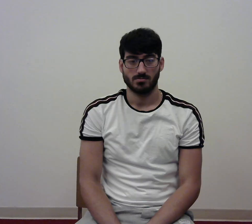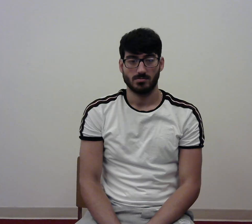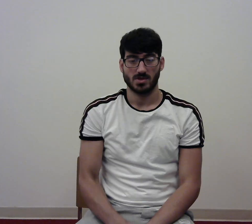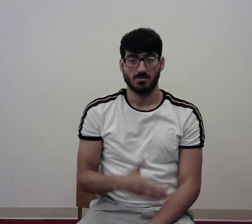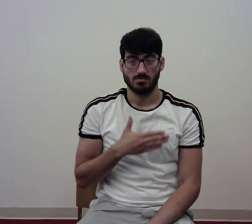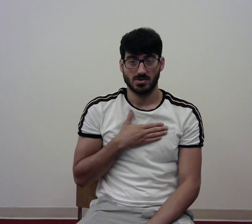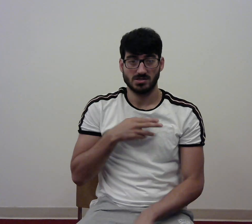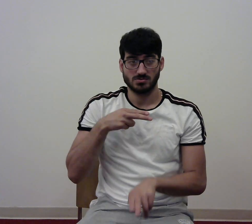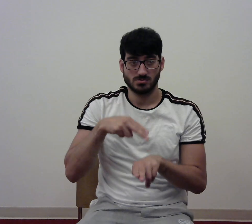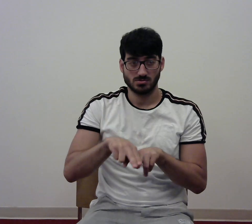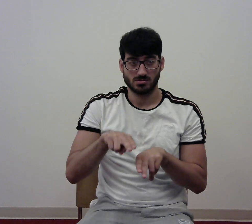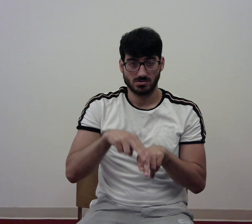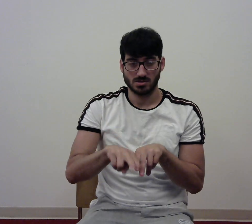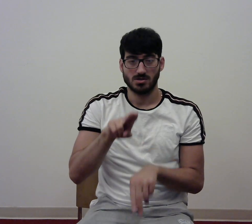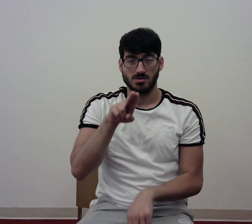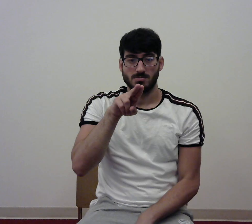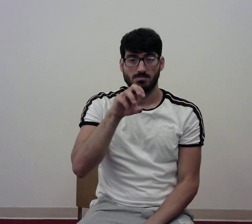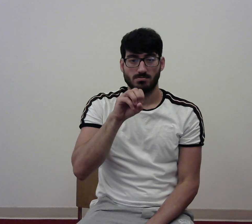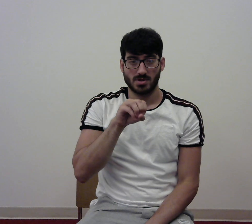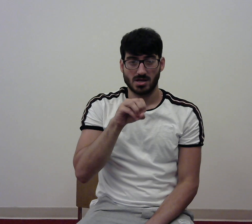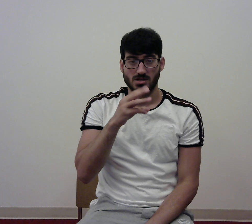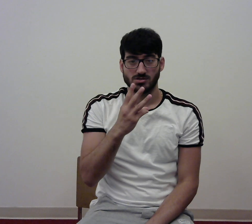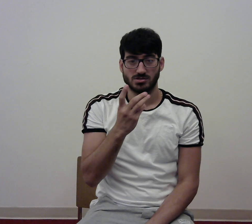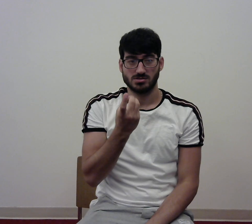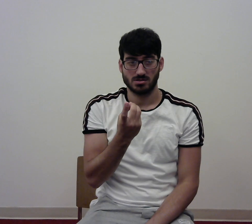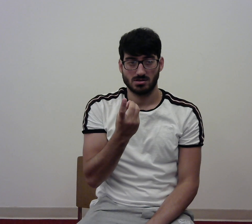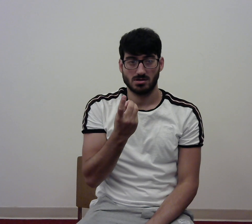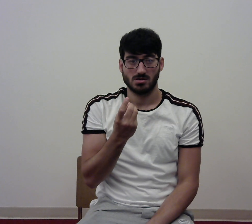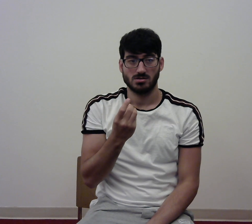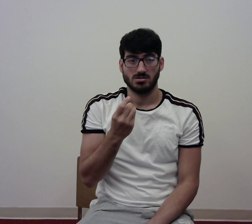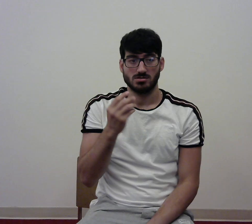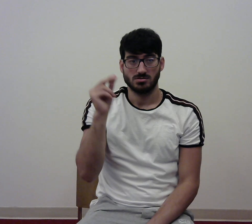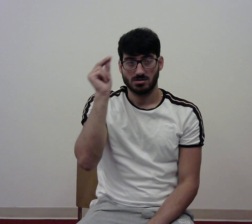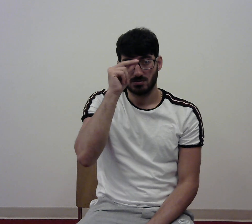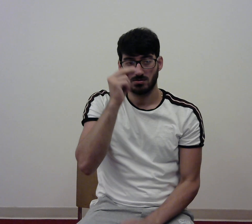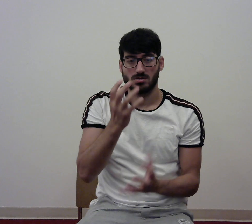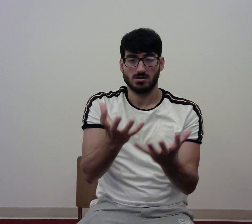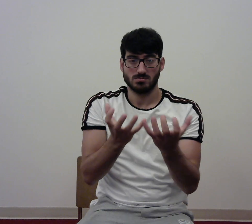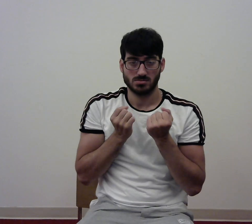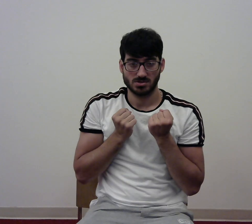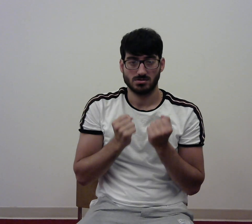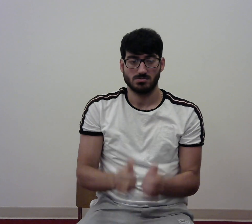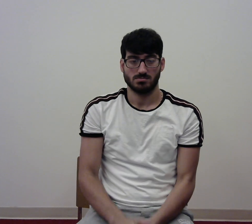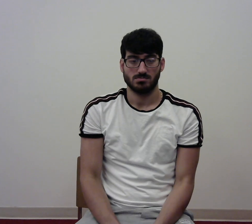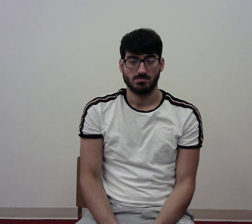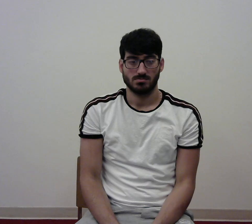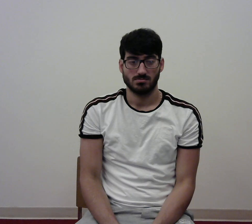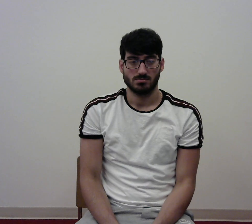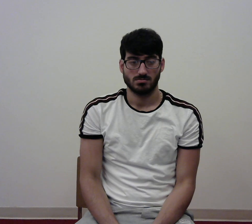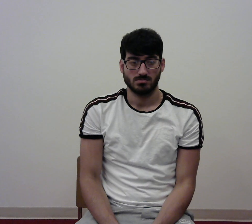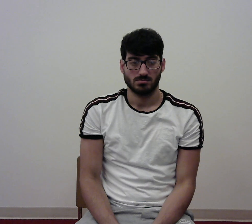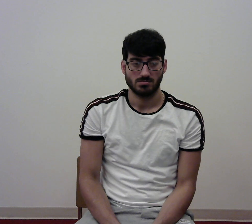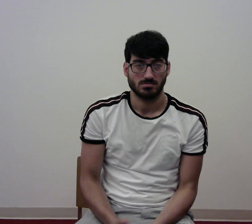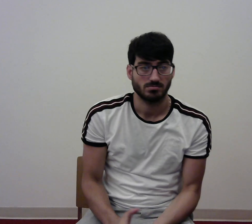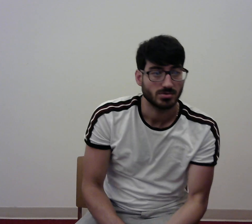Mən dülgər peşəsinin təhsilini almışam